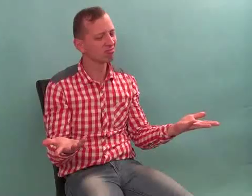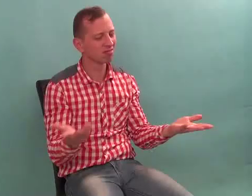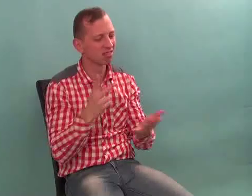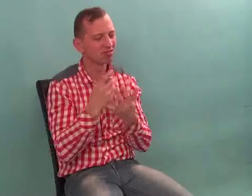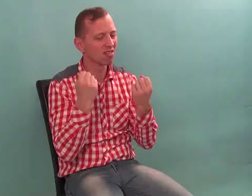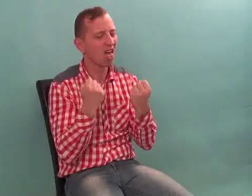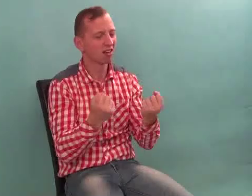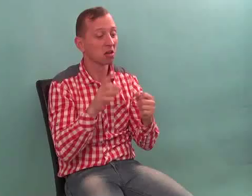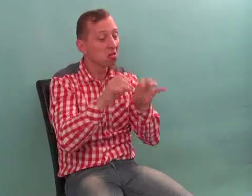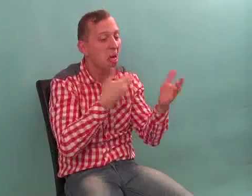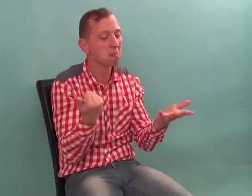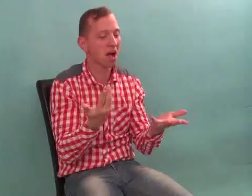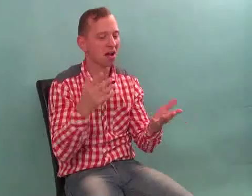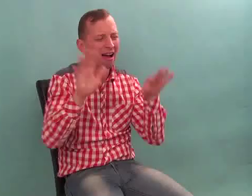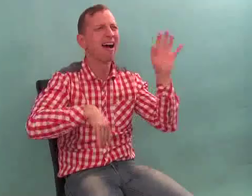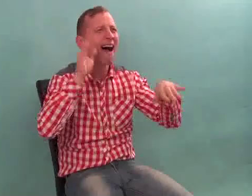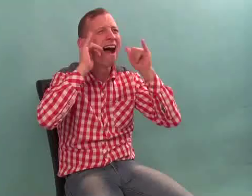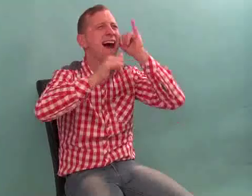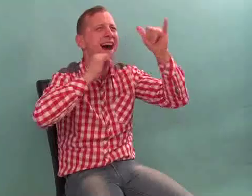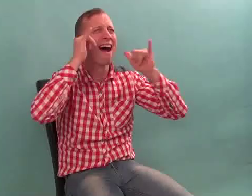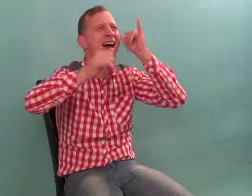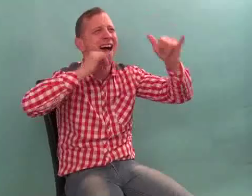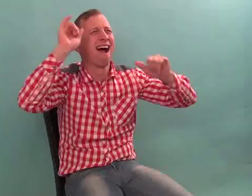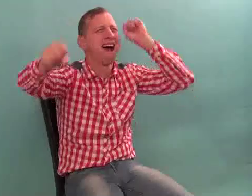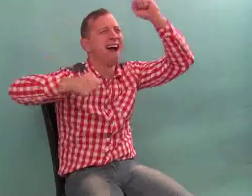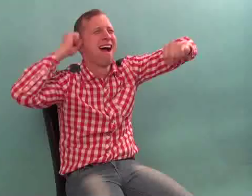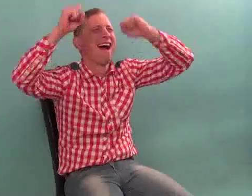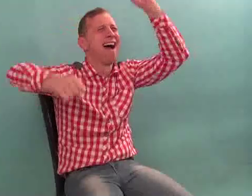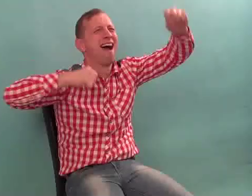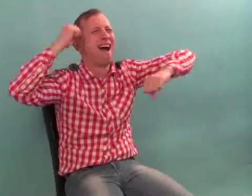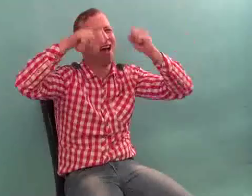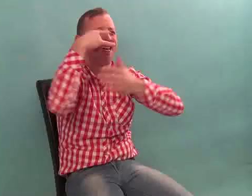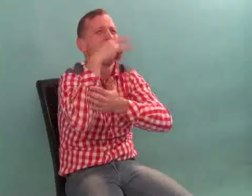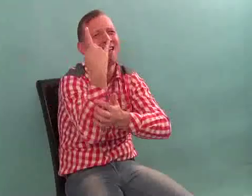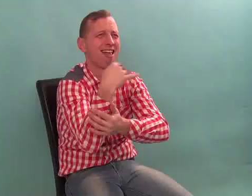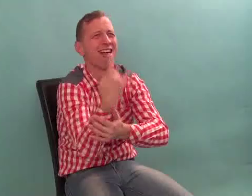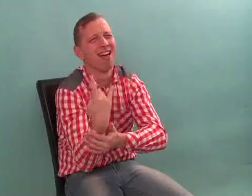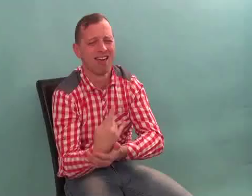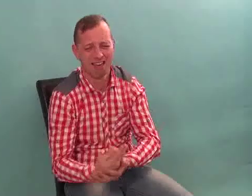Ciężko jest, nie ma drabiny, ktoś będzie krzyczał i się w końcu utopi.